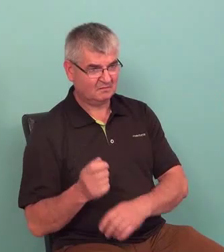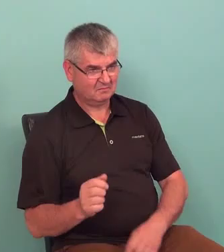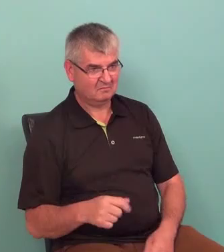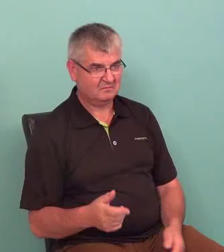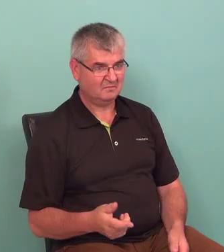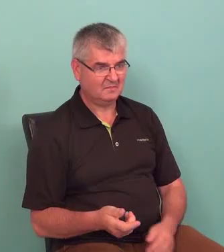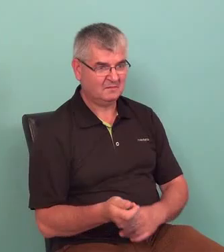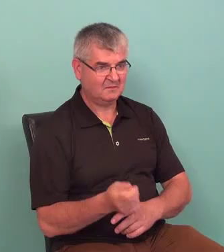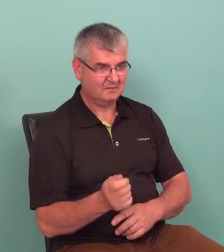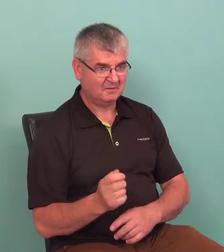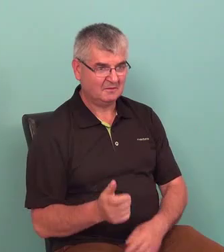Może wędkować?